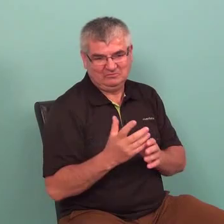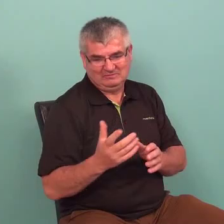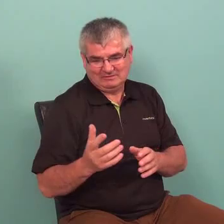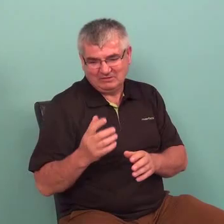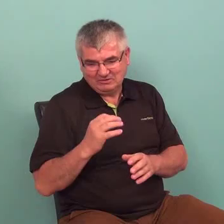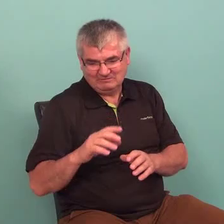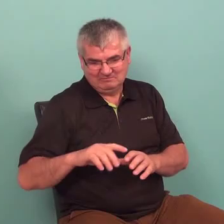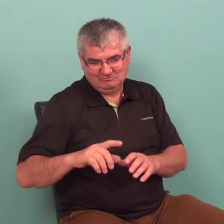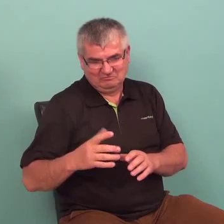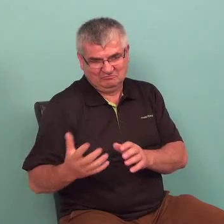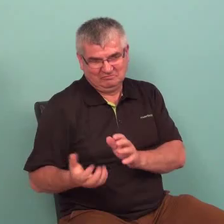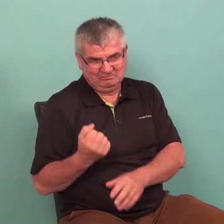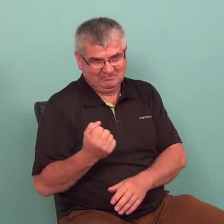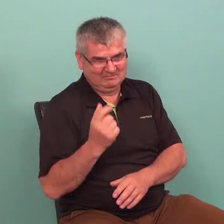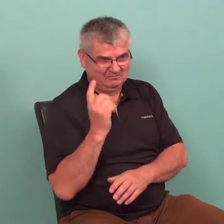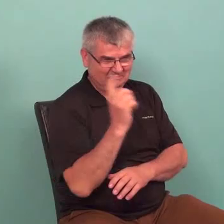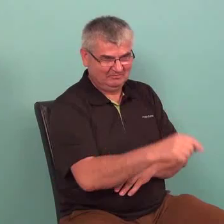Zabrał kosz i odjechał.